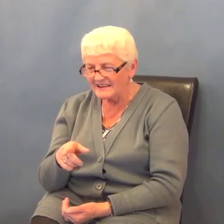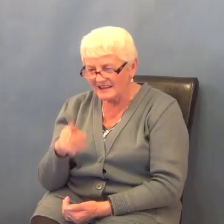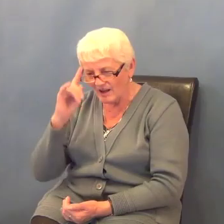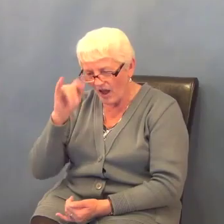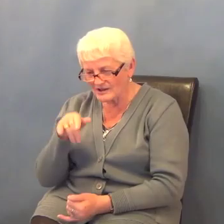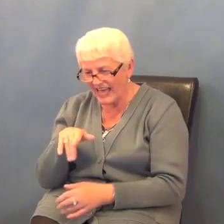Jeleń...